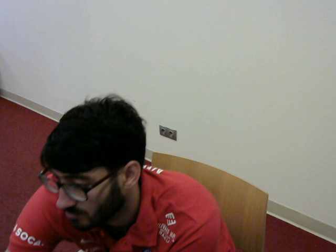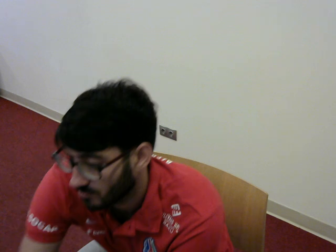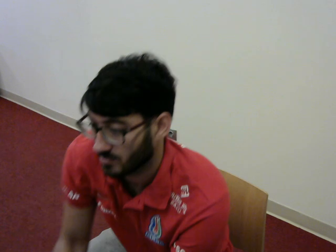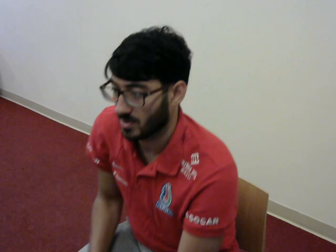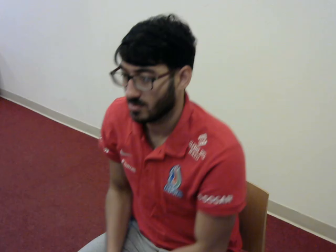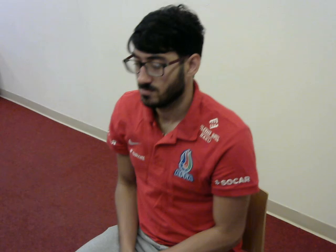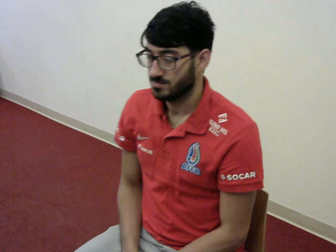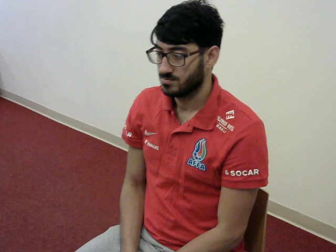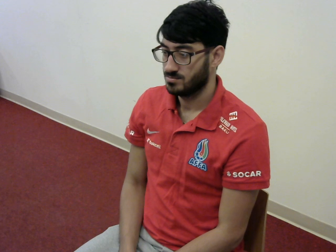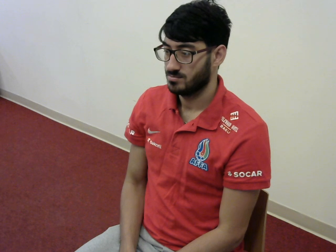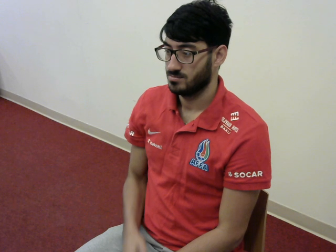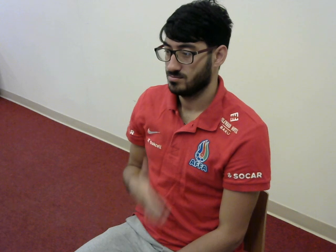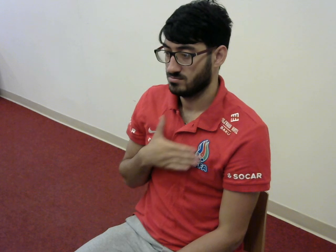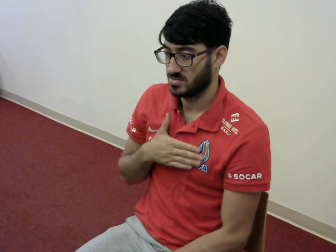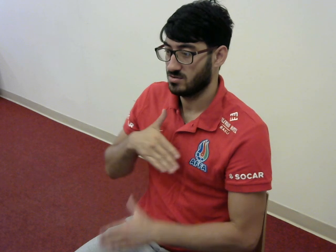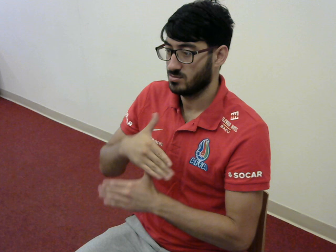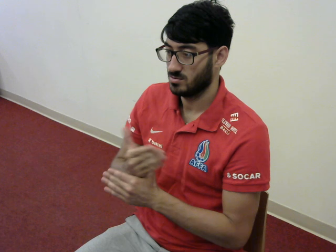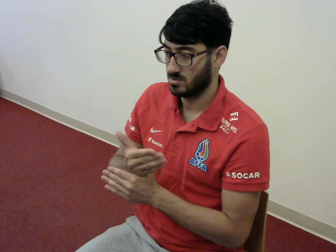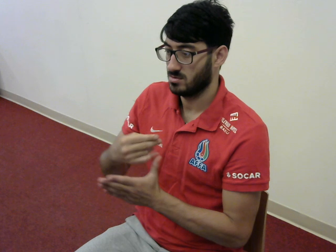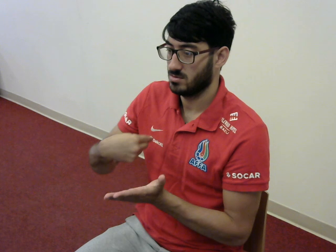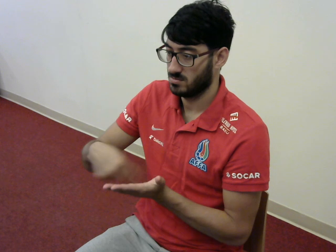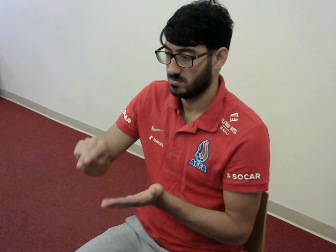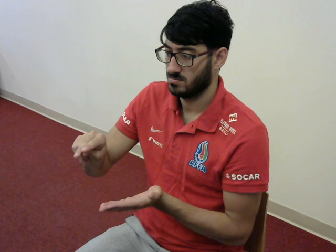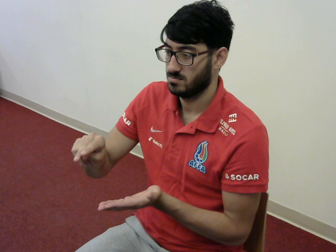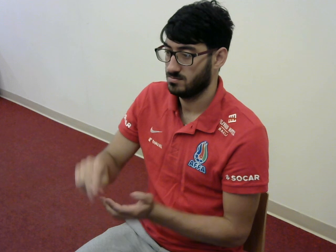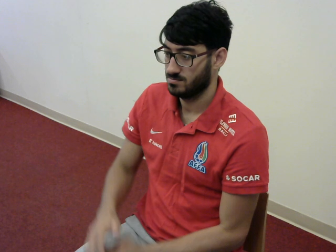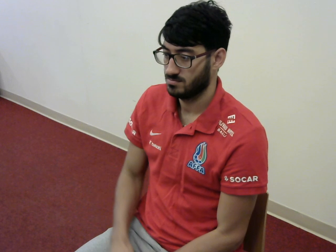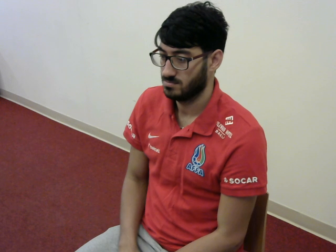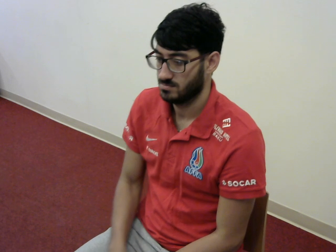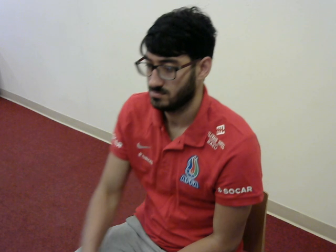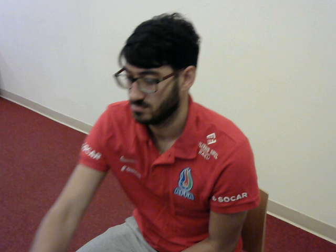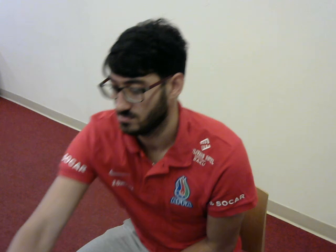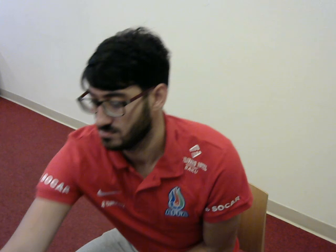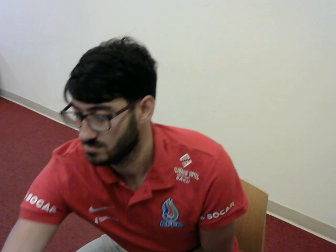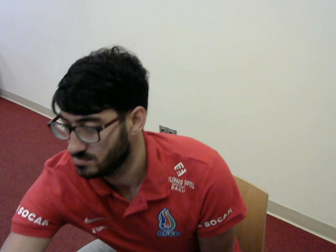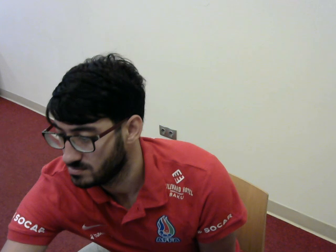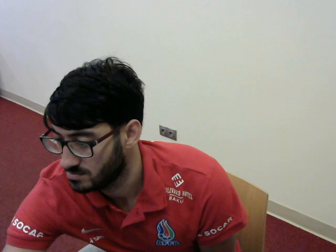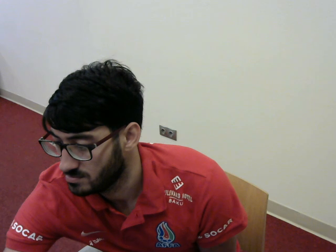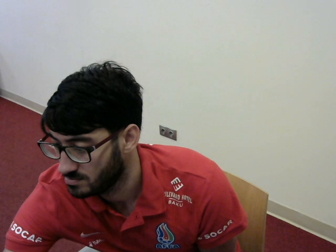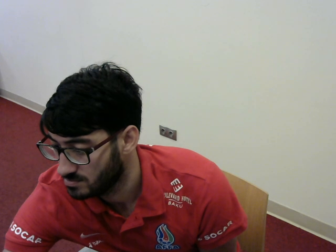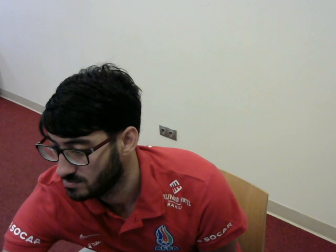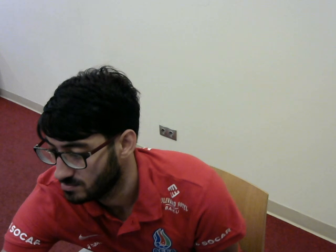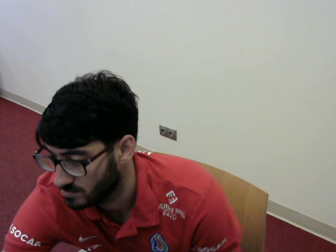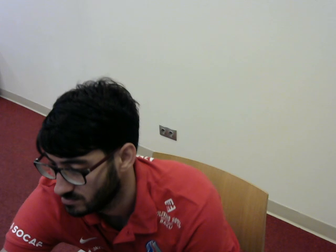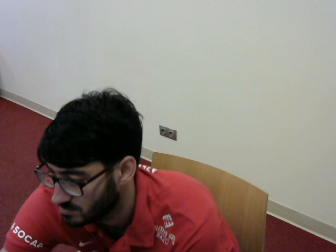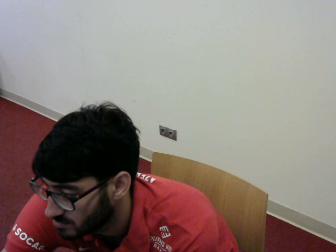Mən çörək almaq istəyirəm